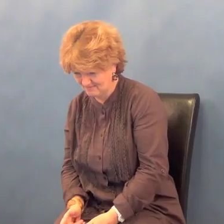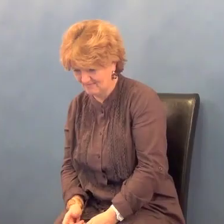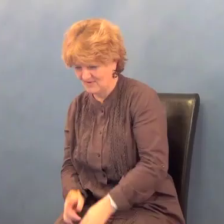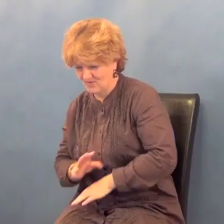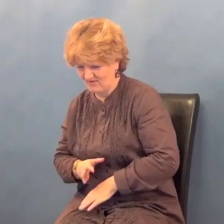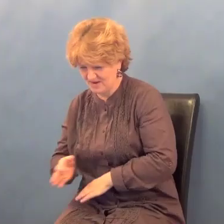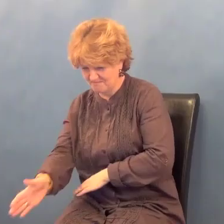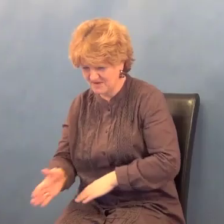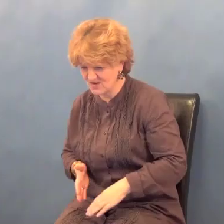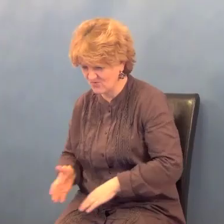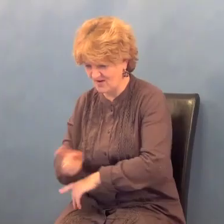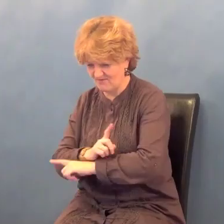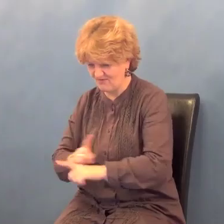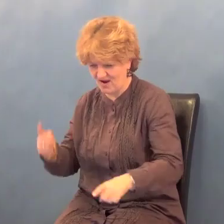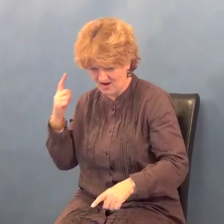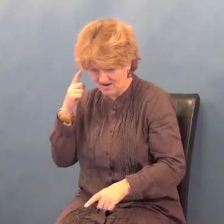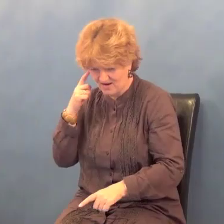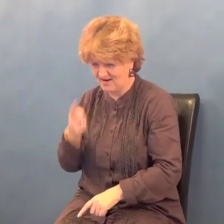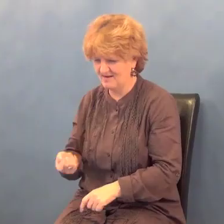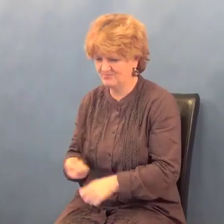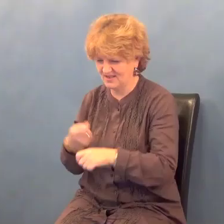Nie wolno piłować ławki, bo hałas przeszkadza.